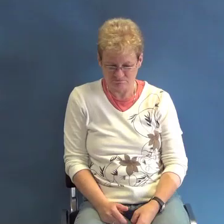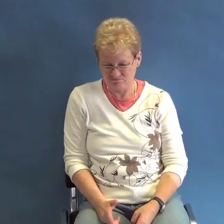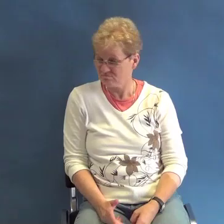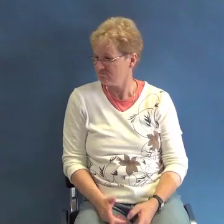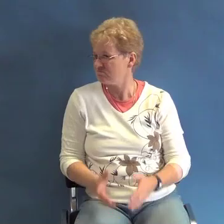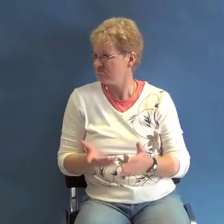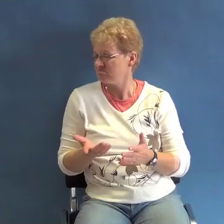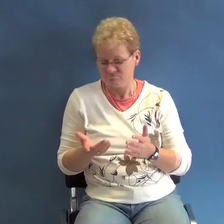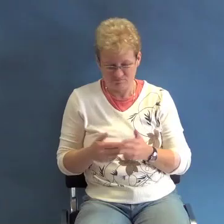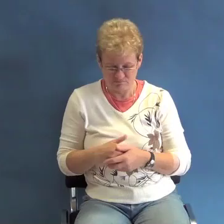No...